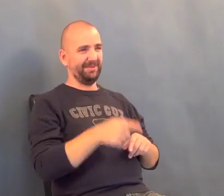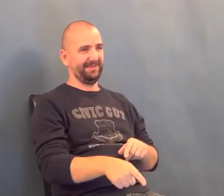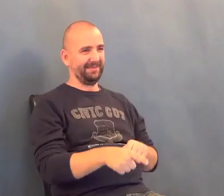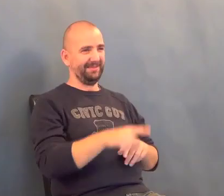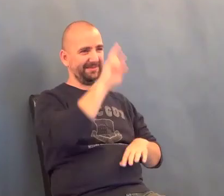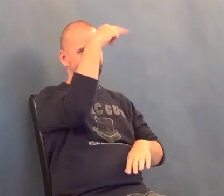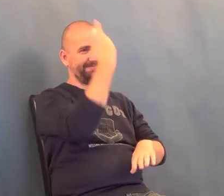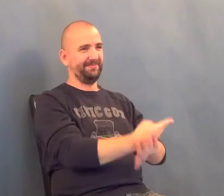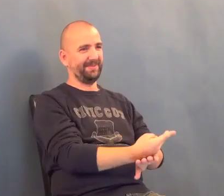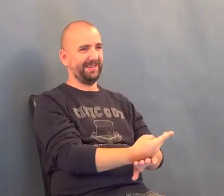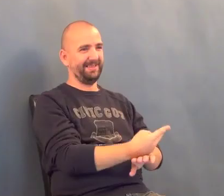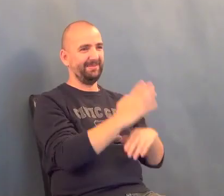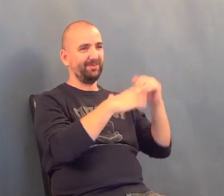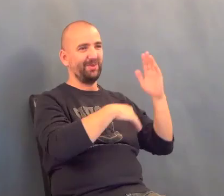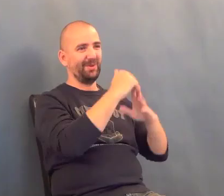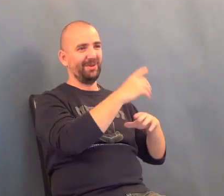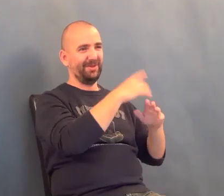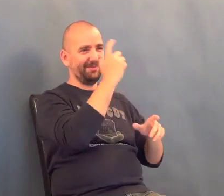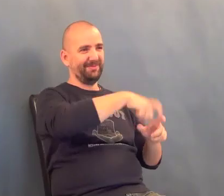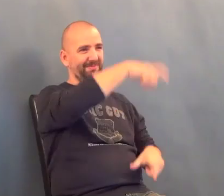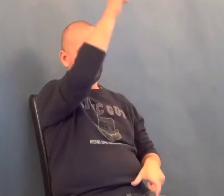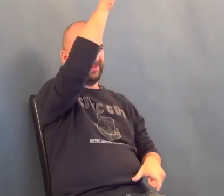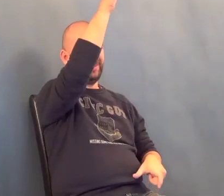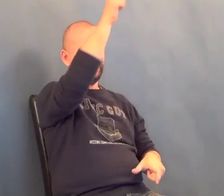Można spaść z rusztowania na budowie.